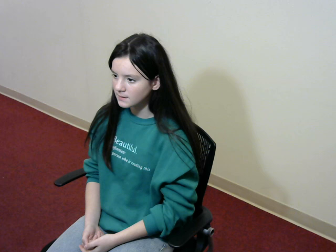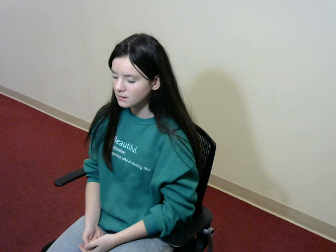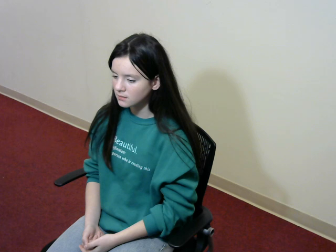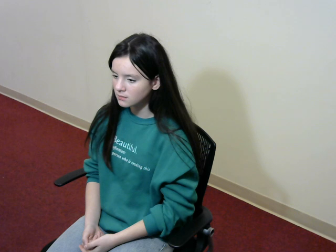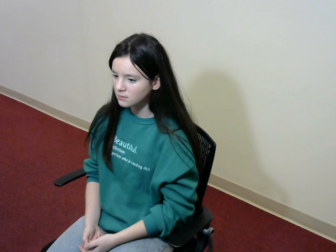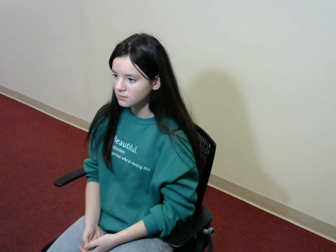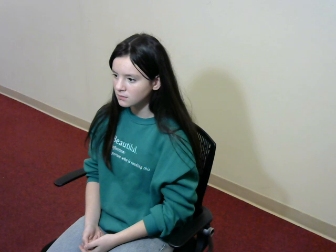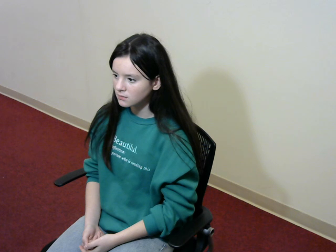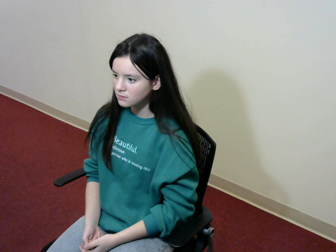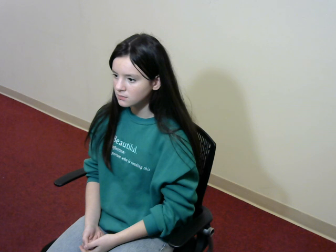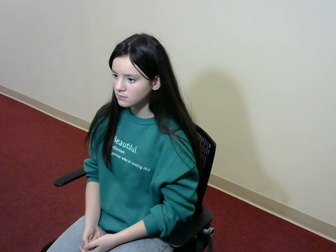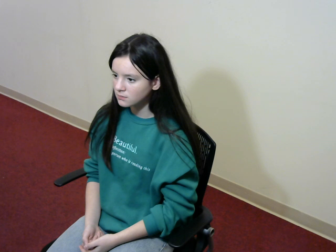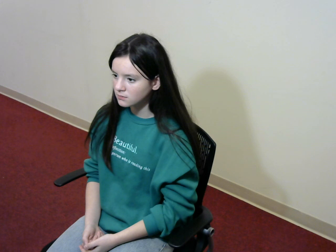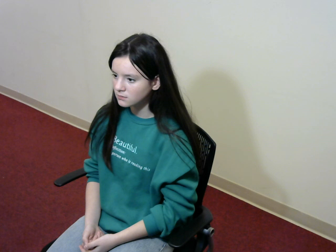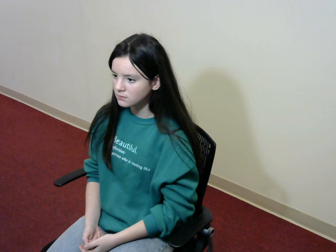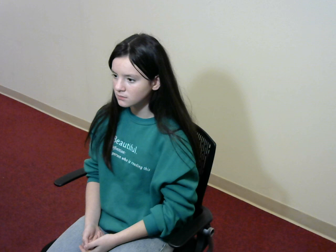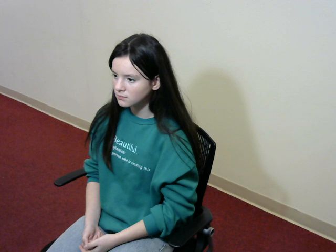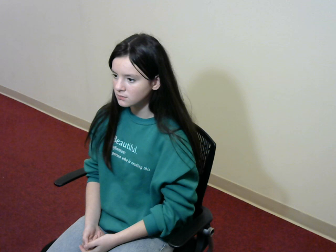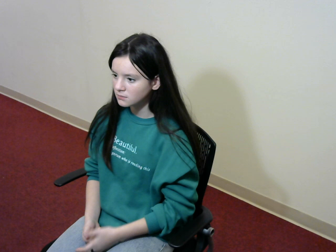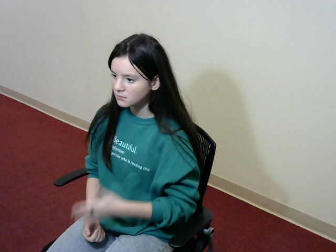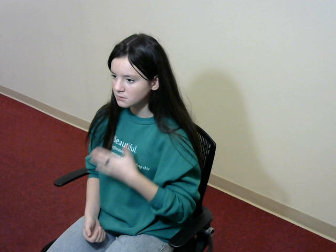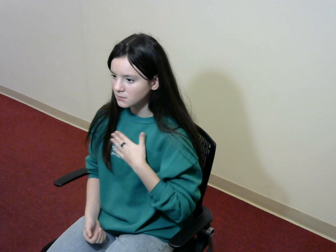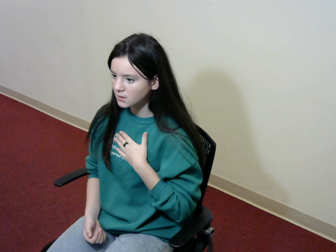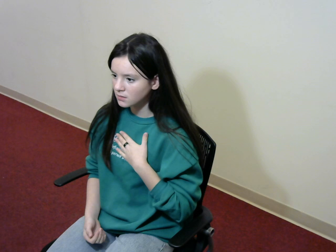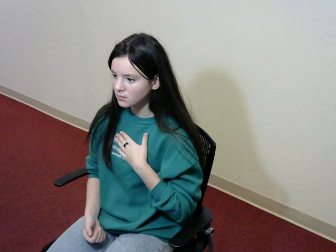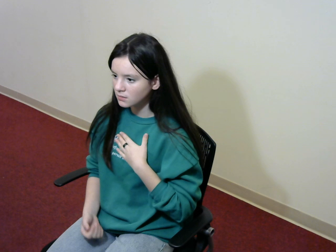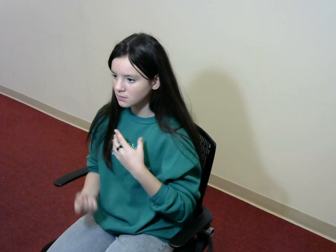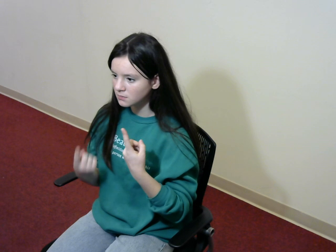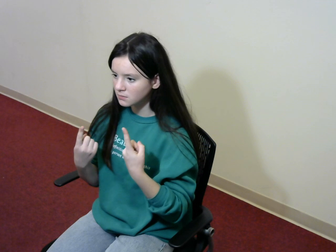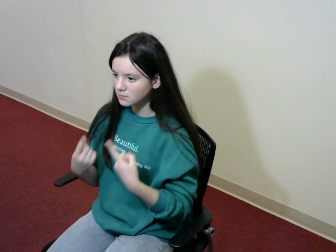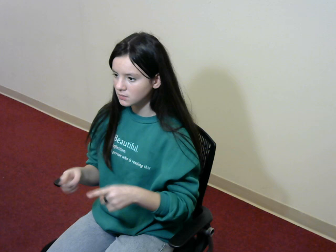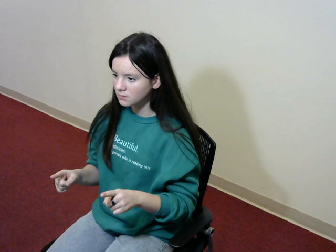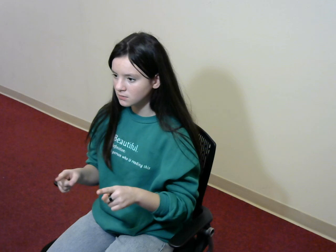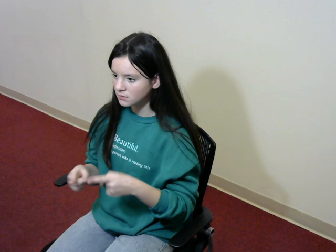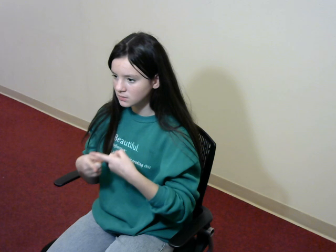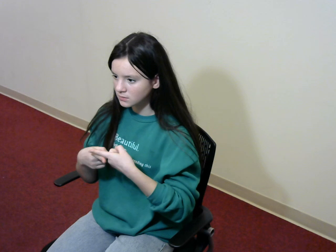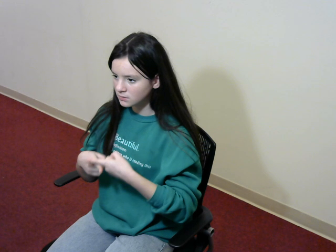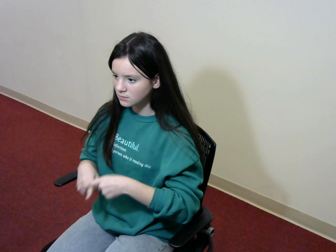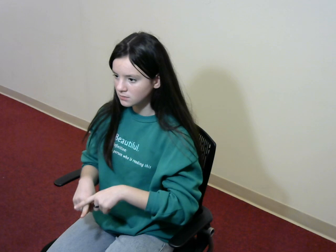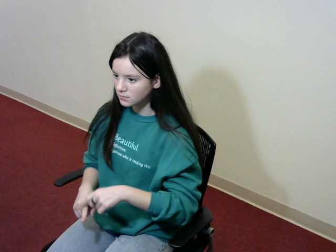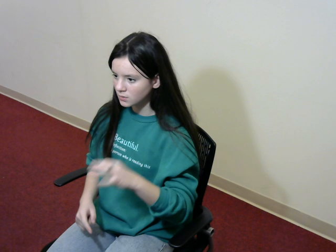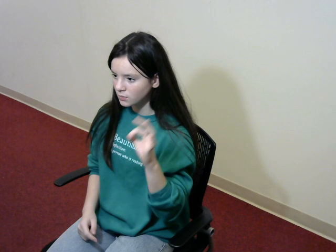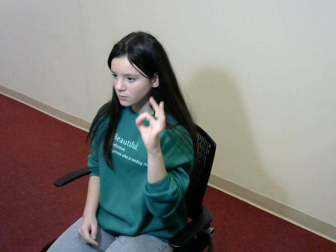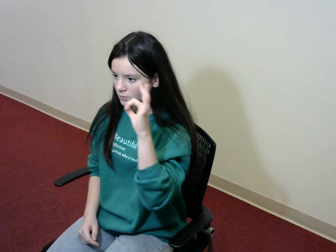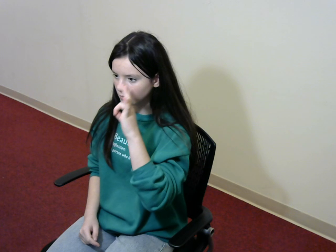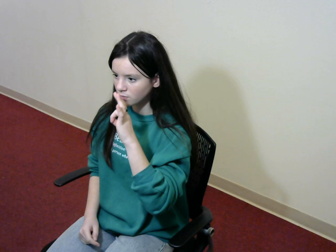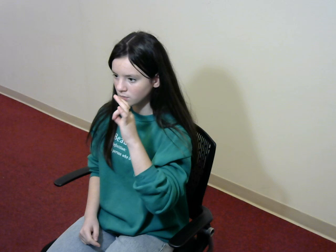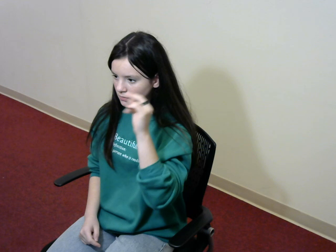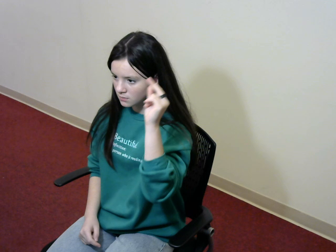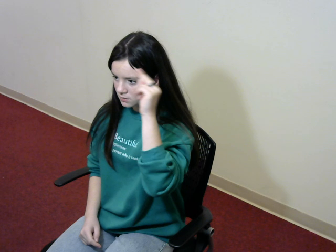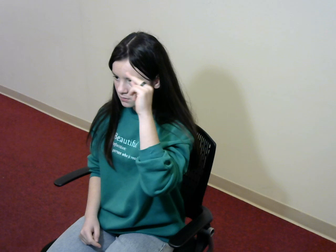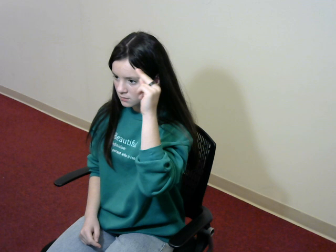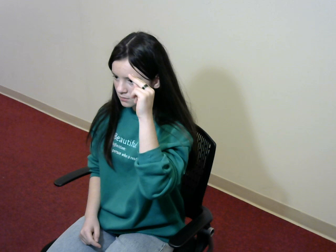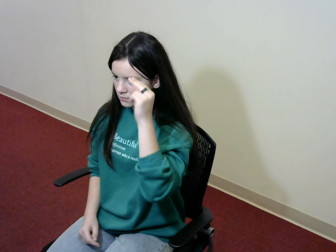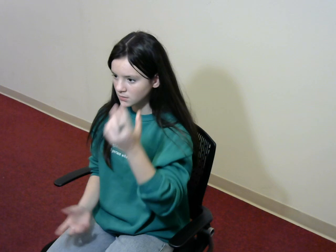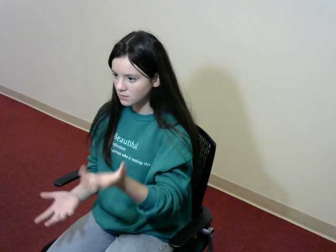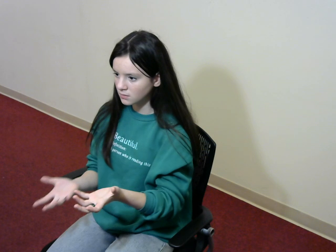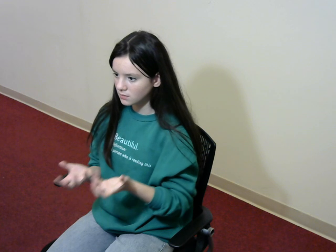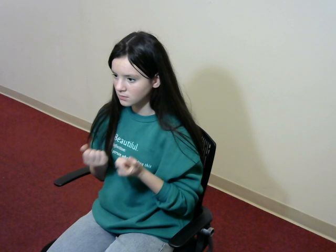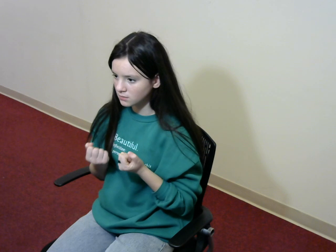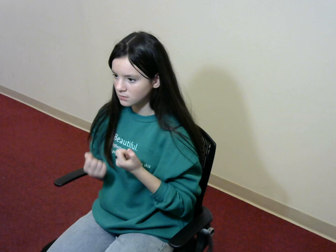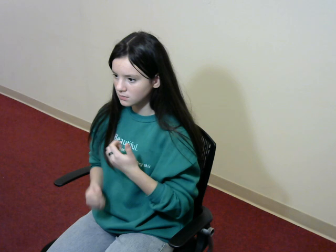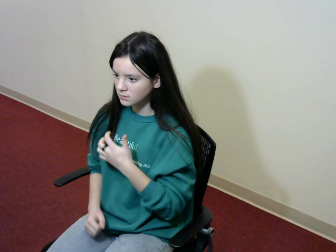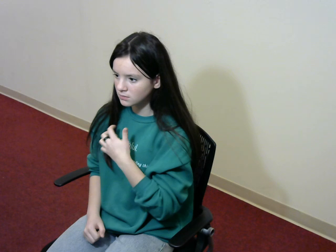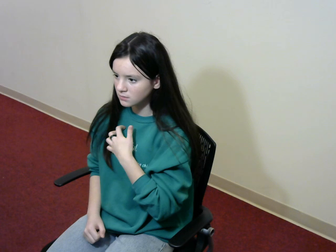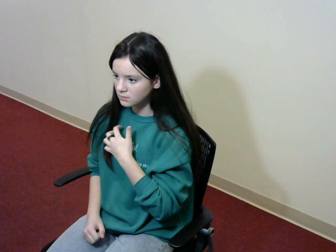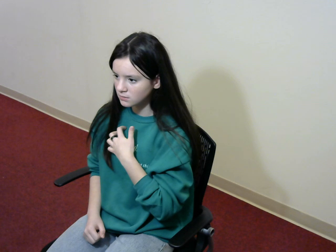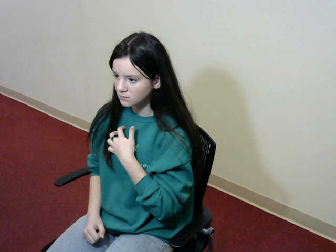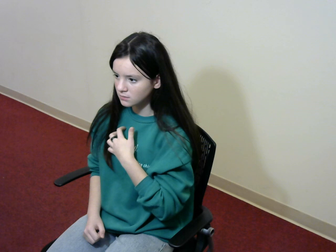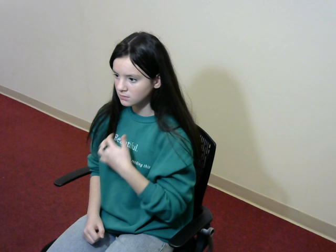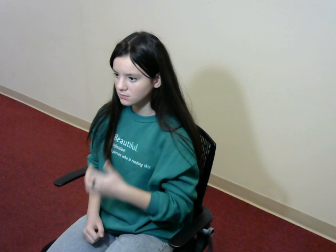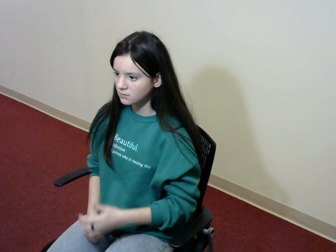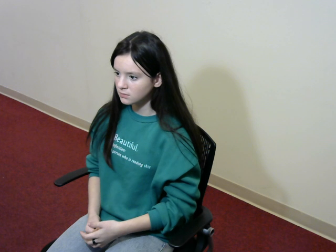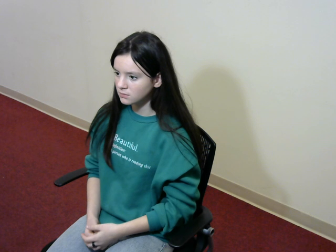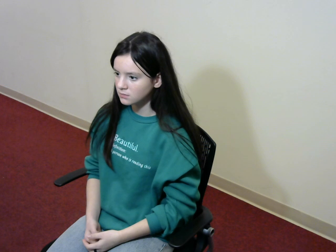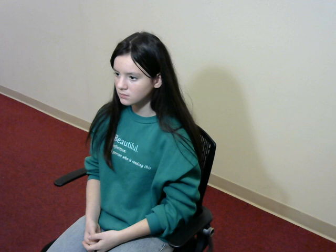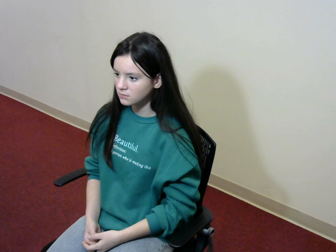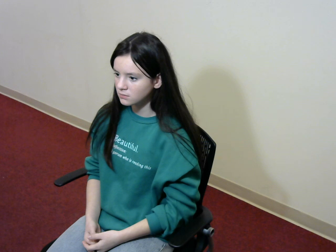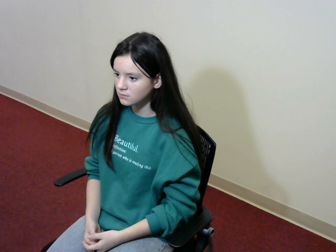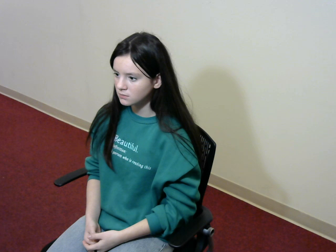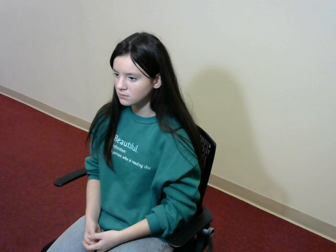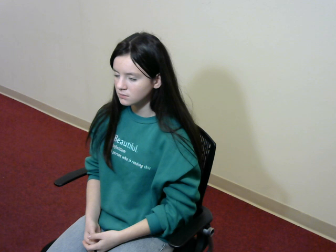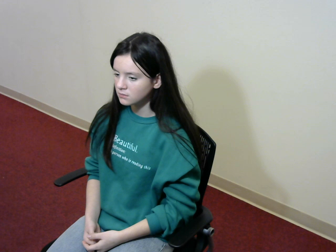Mən fərqli ixtisas üzrə təhsil almaq istəyirəm